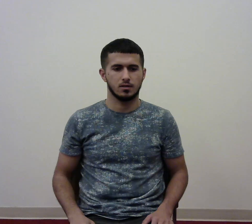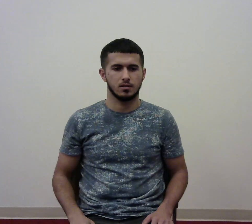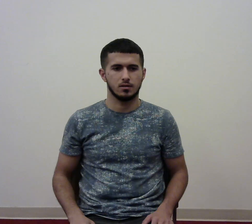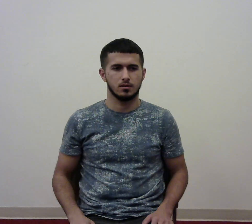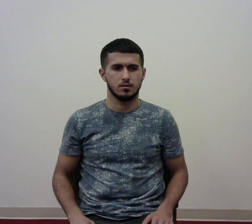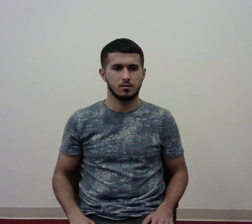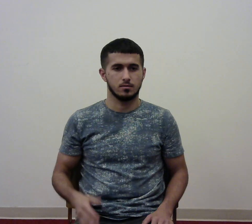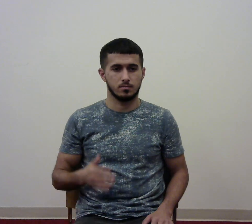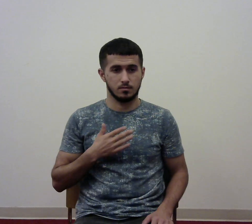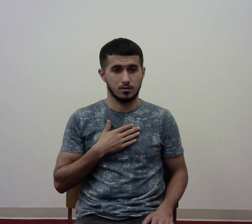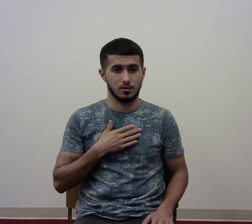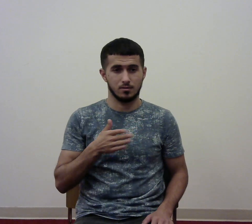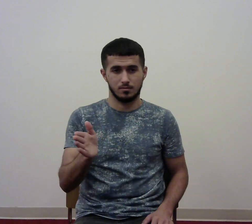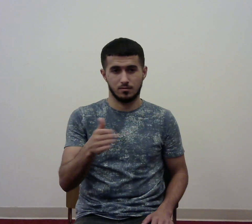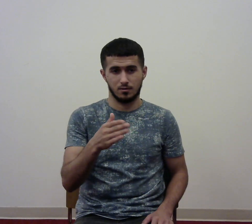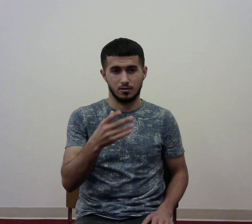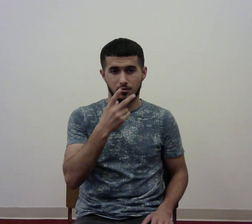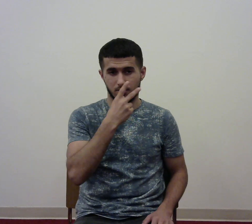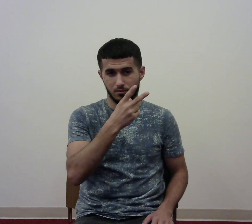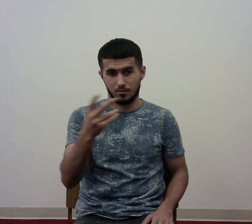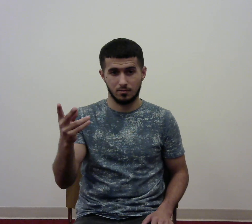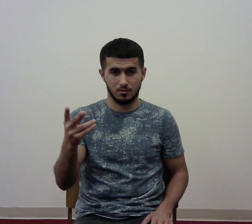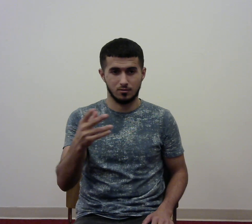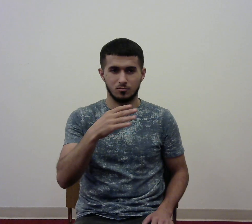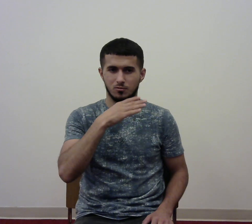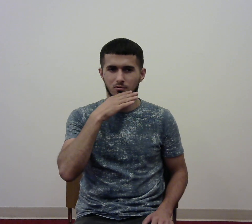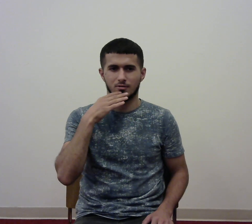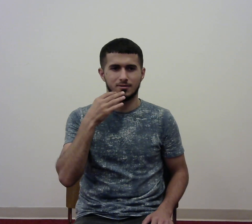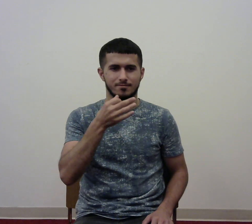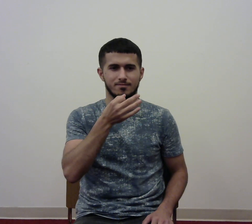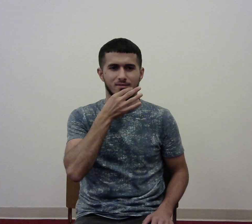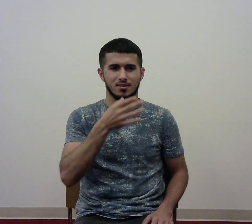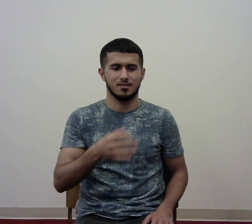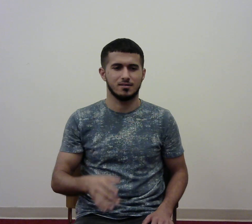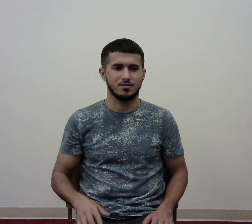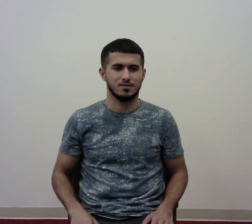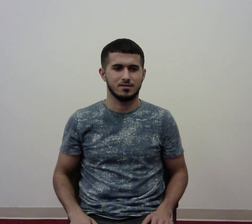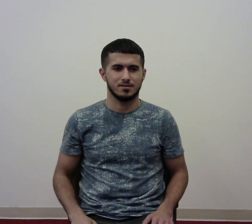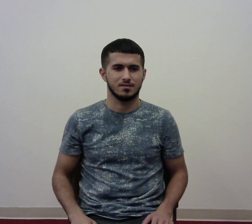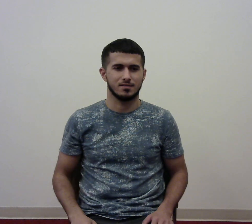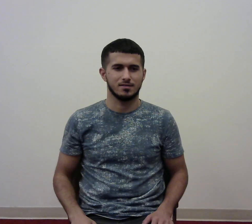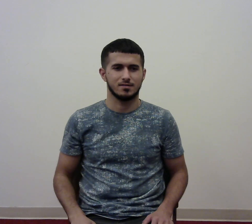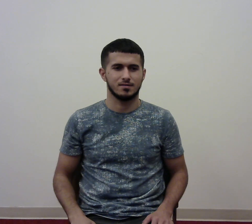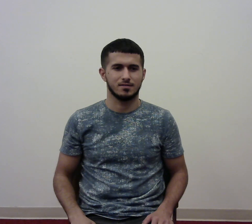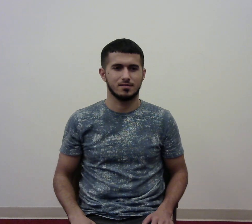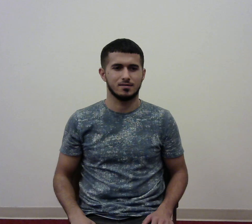Mənim balıqlara baxmaqdan çox xoşum gəlir